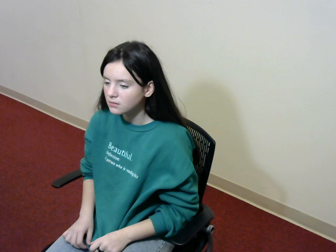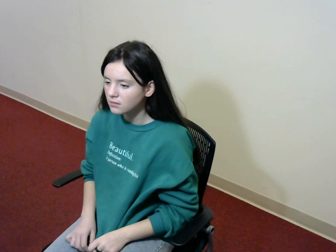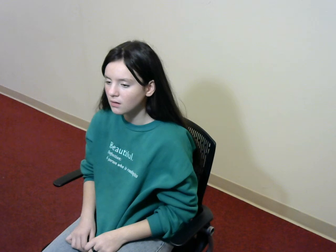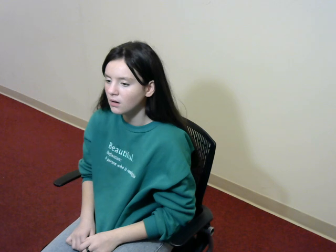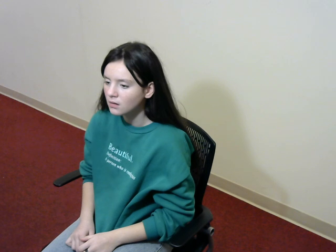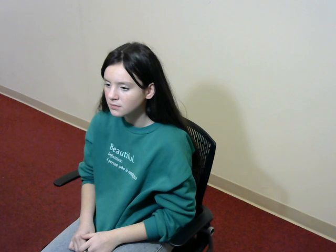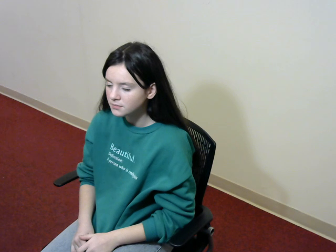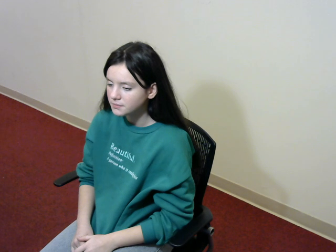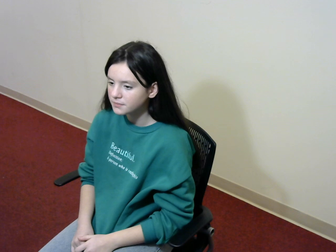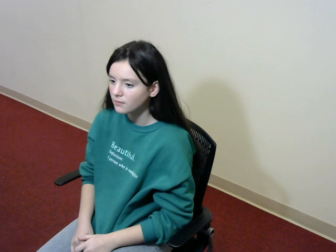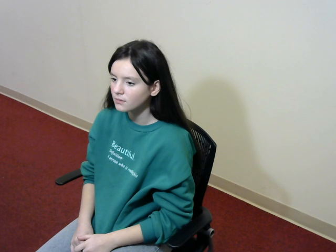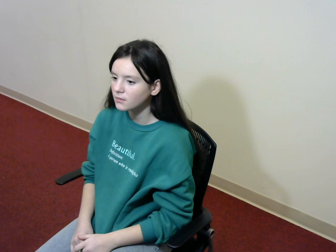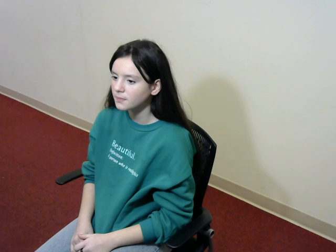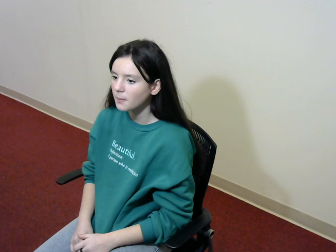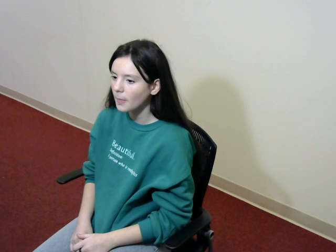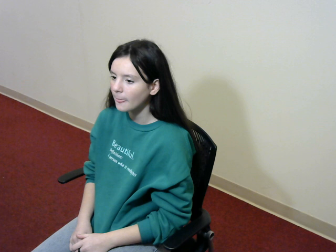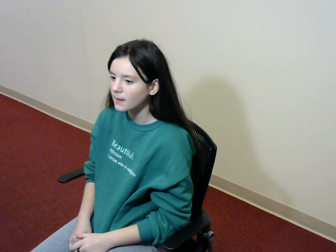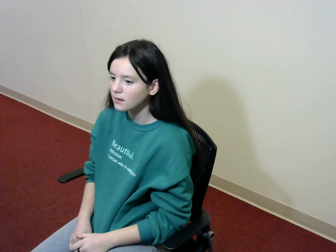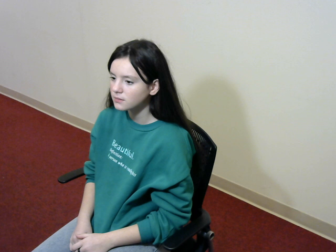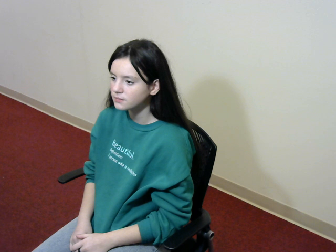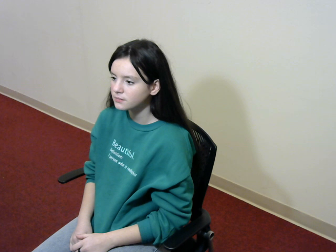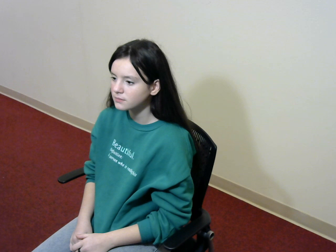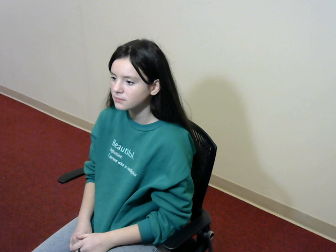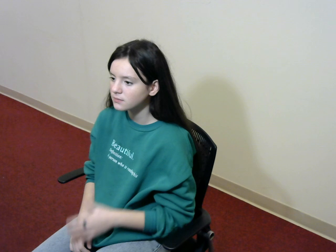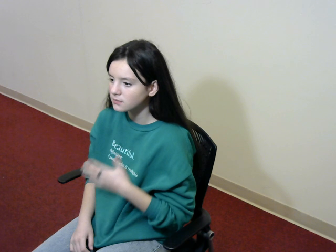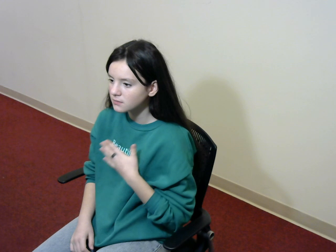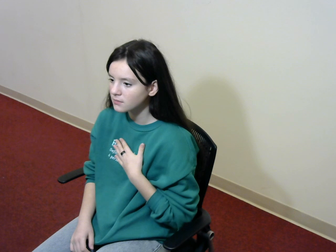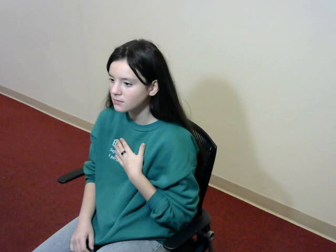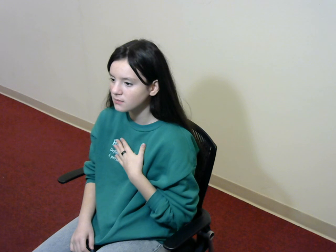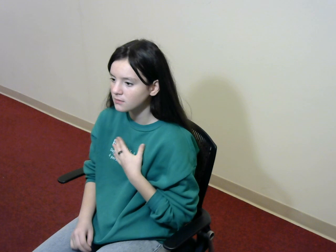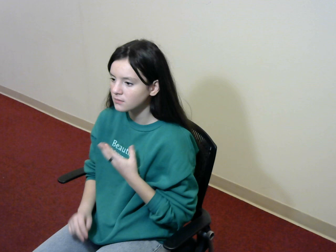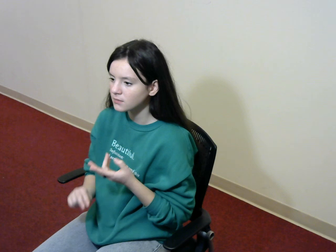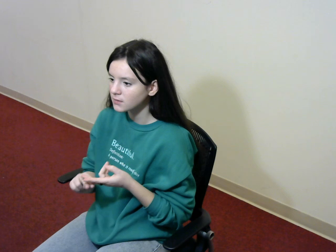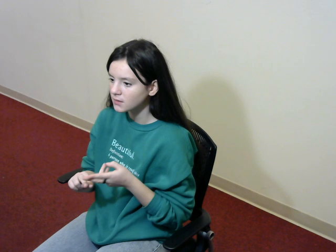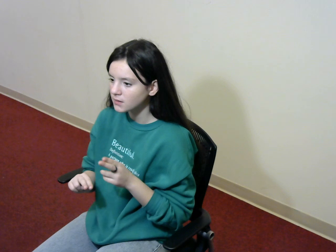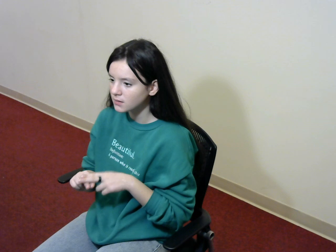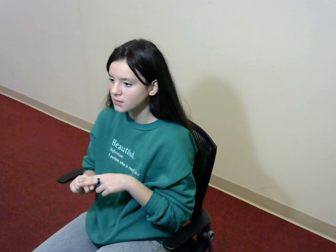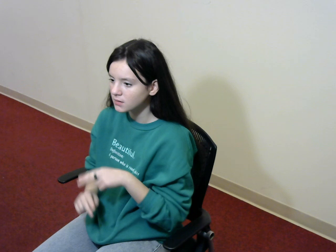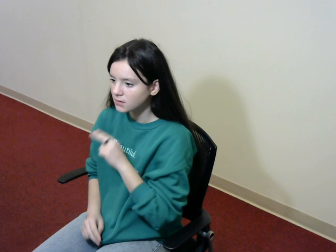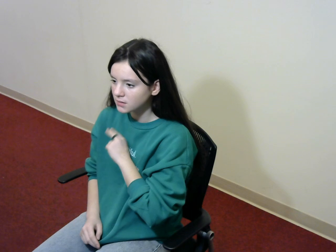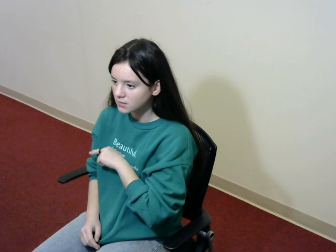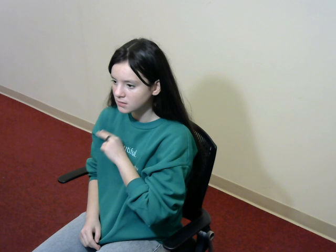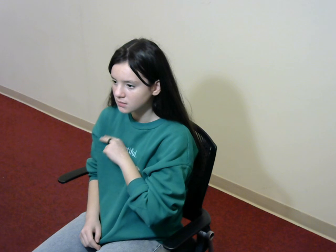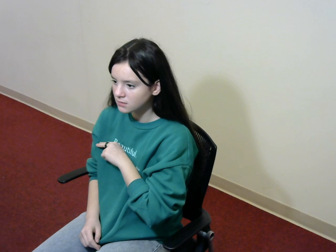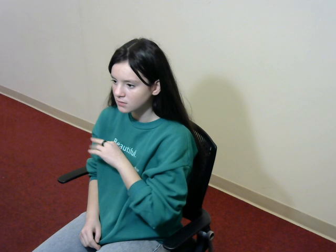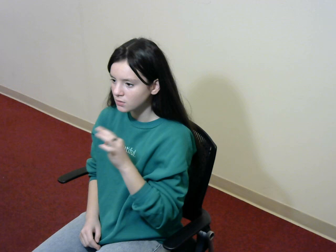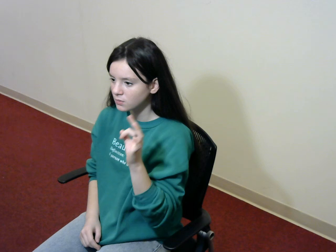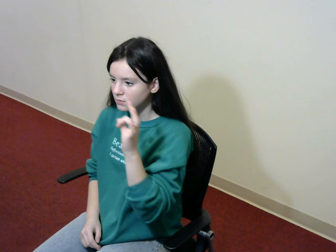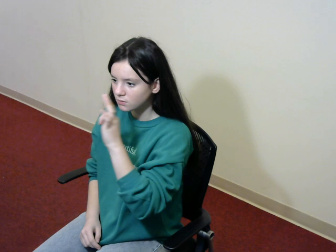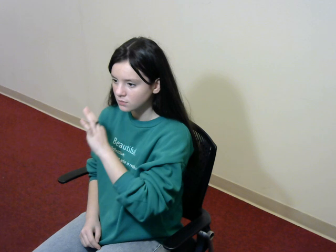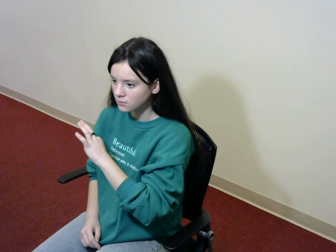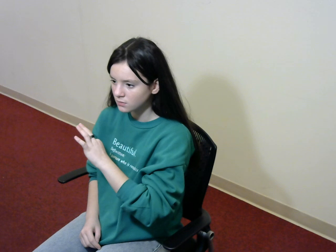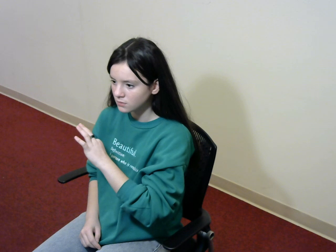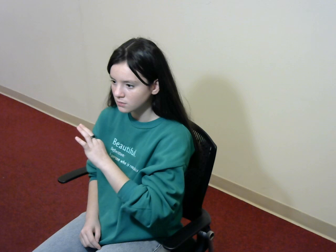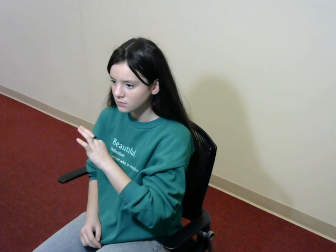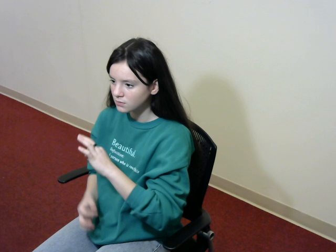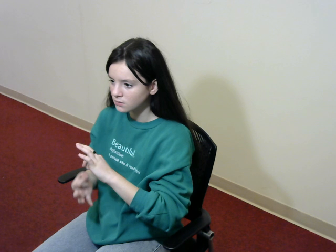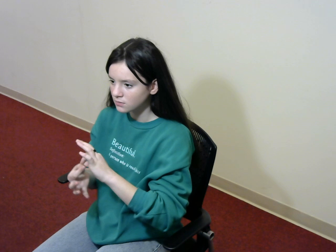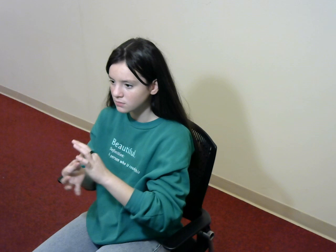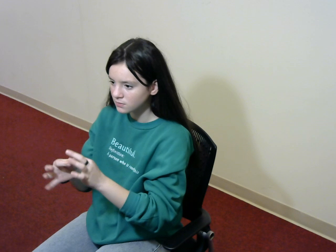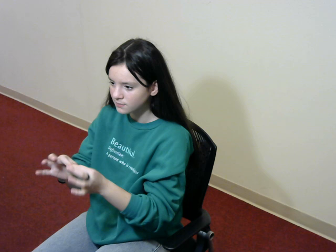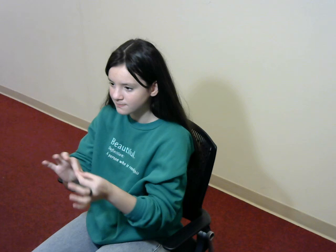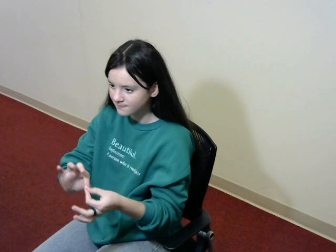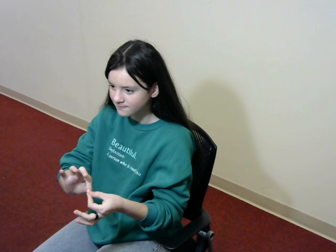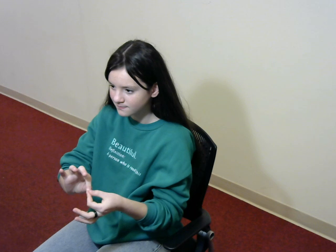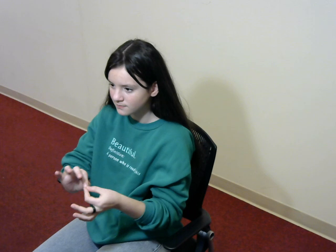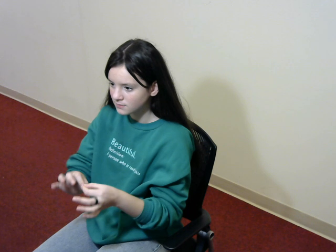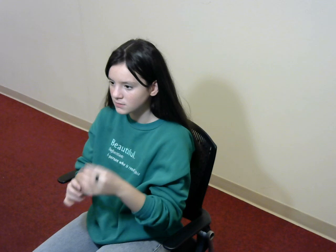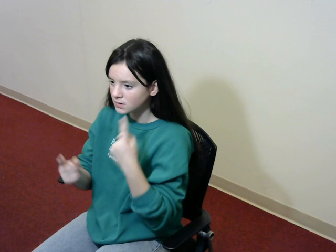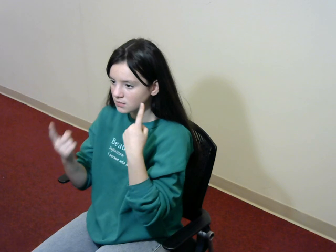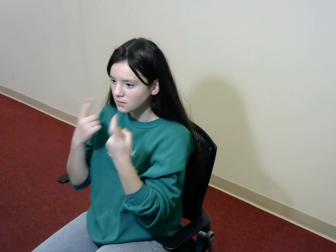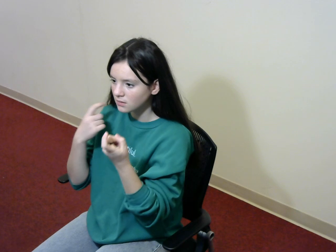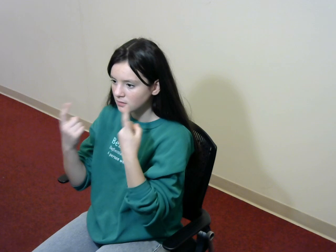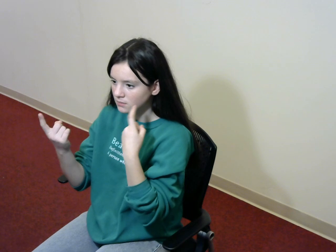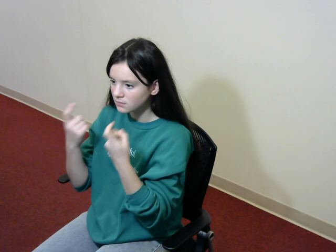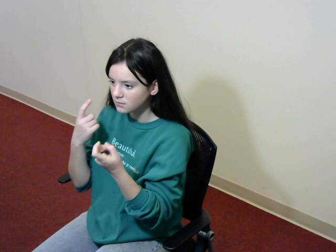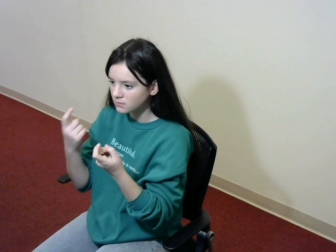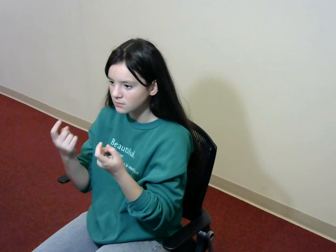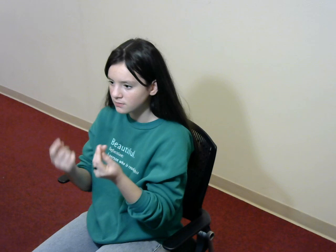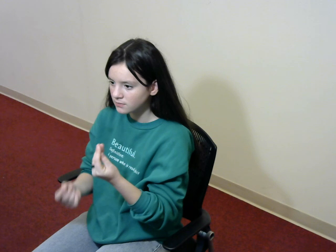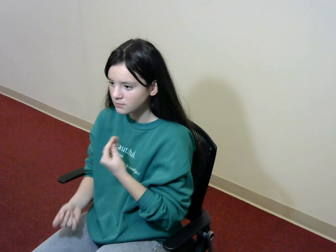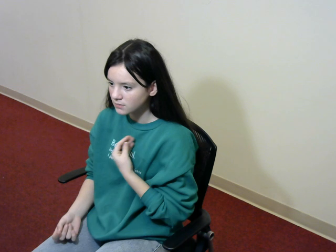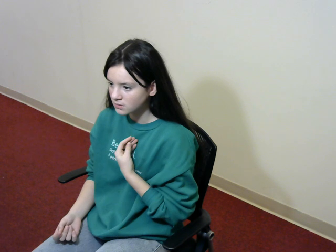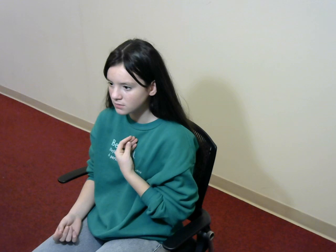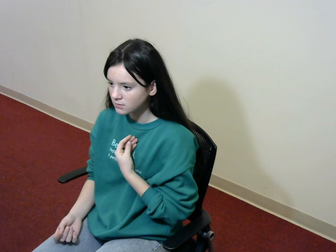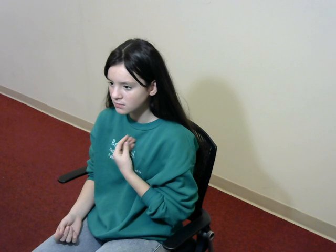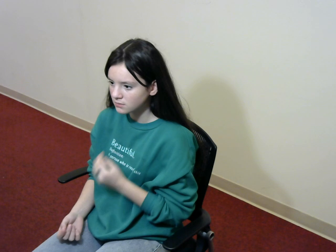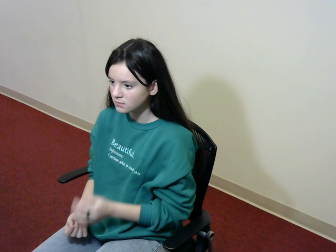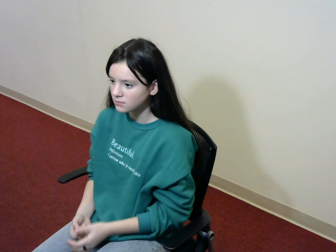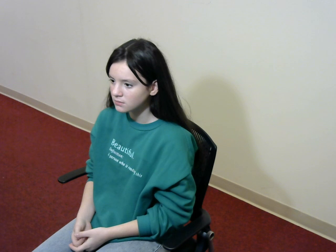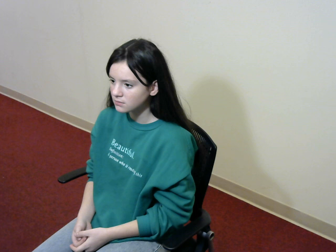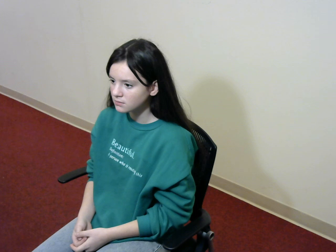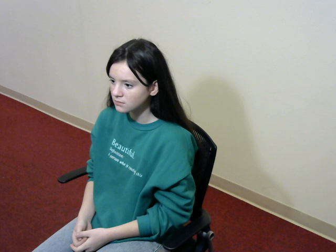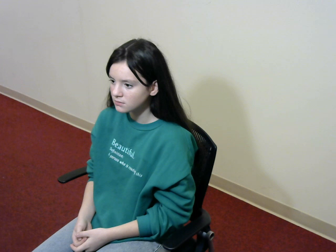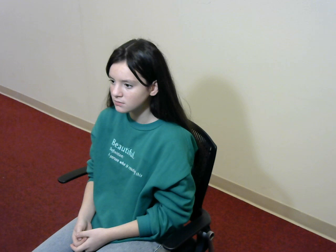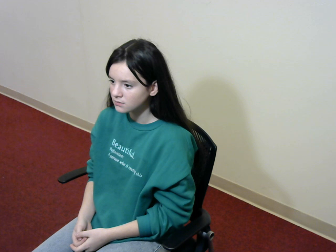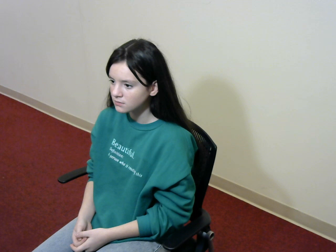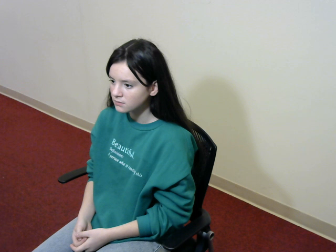Mənə bu iş haqqında ətraflı məlumat verin